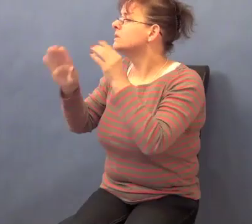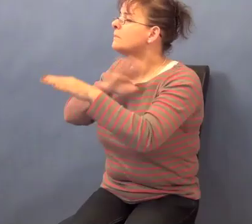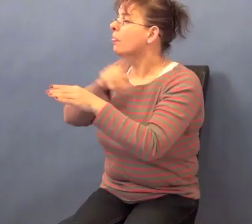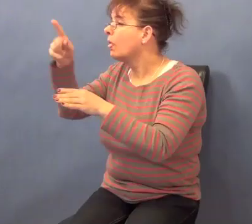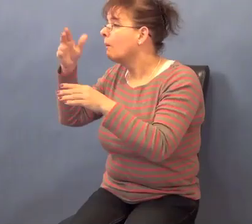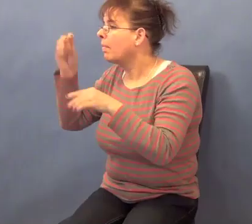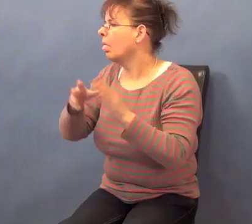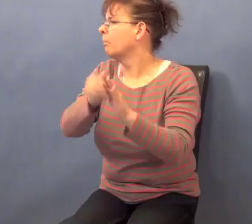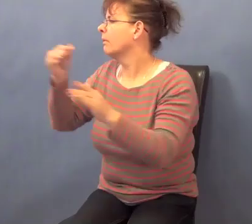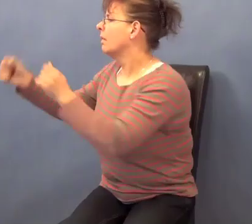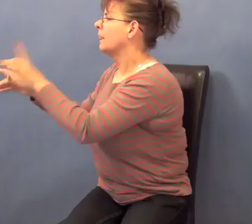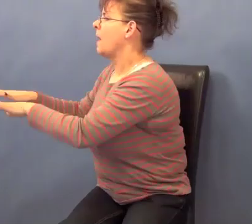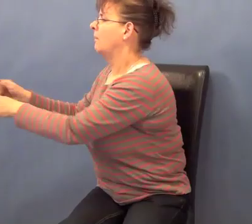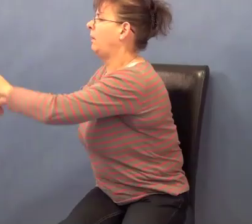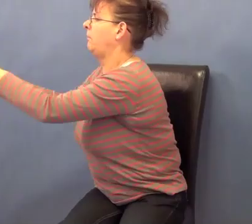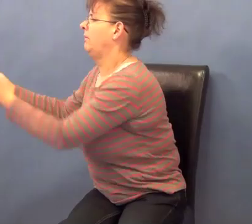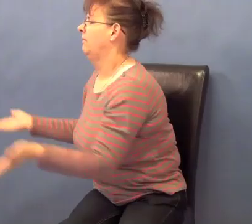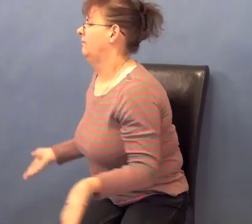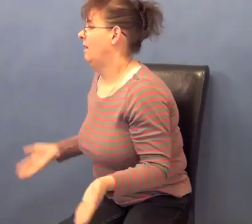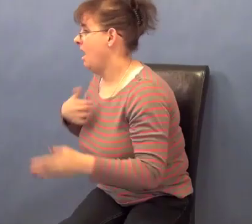Gdy komuś ktoś umiera, to patrzy na inne nagrobki, a że jemu brakuje, to kradnie i sadzi sobie drzewo przy nagrobku.